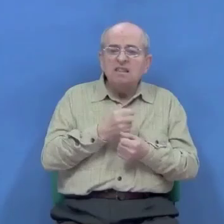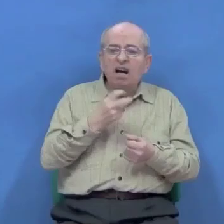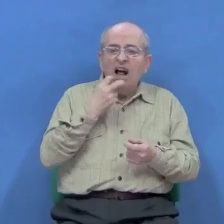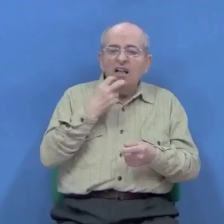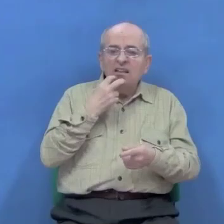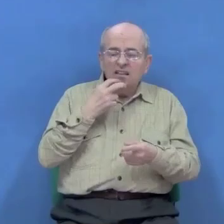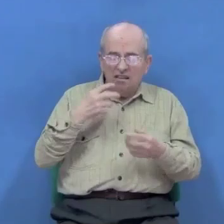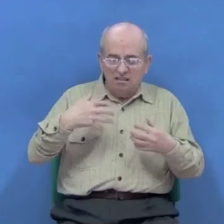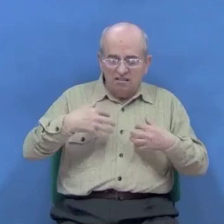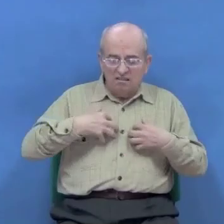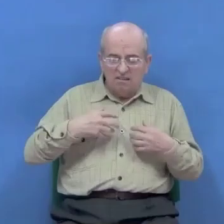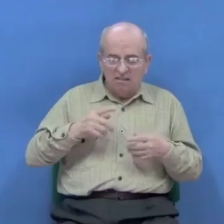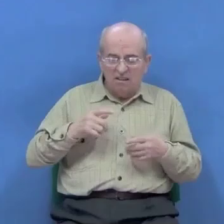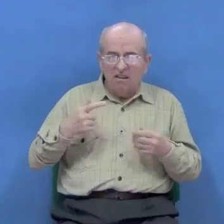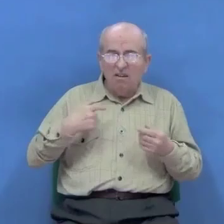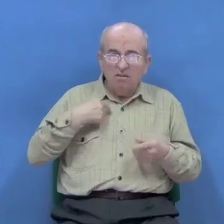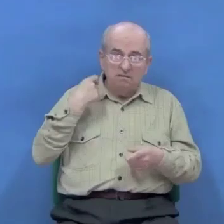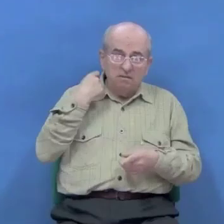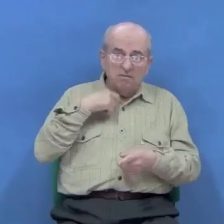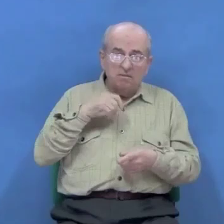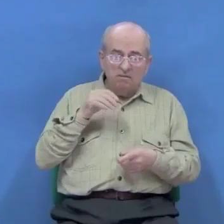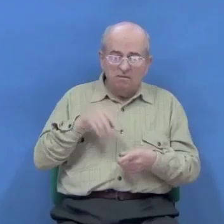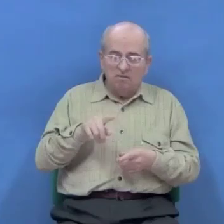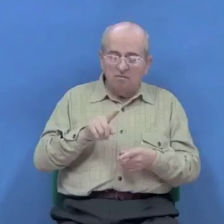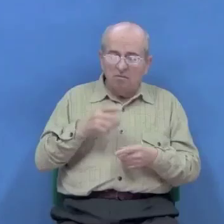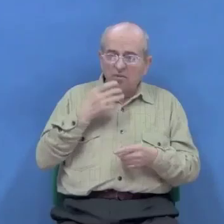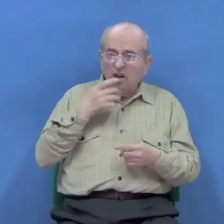Prąd może zabić.